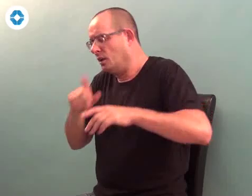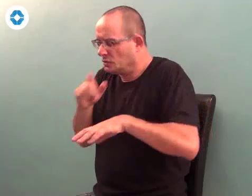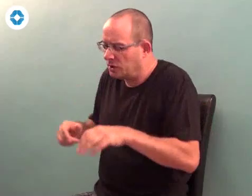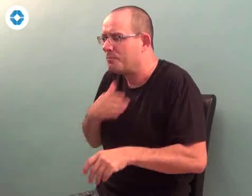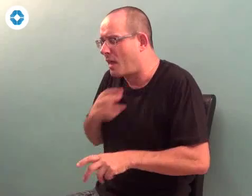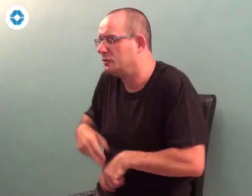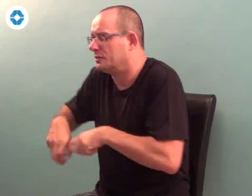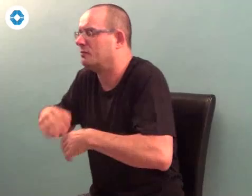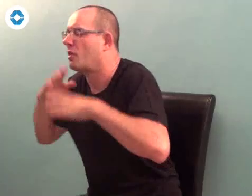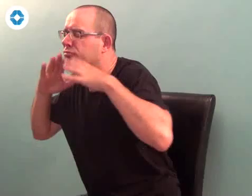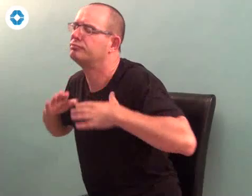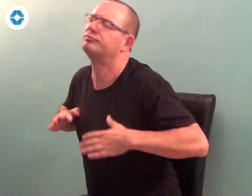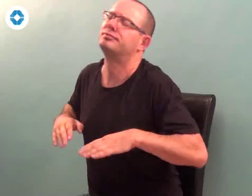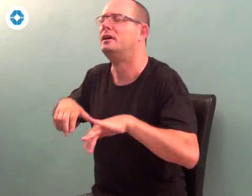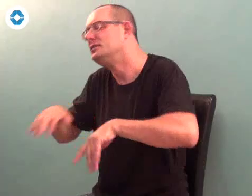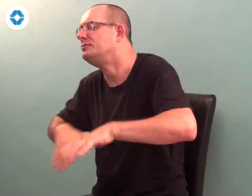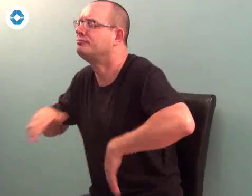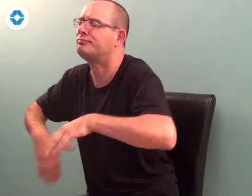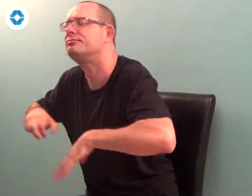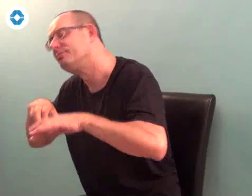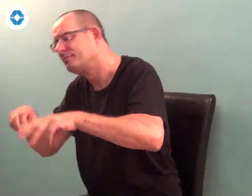Pies wychodzi mokry z wody.